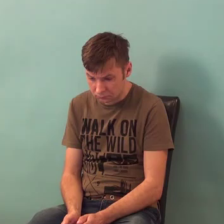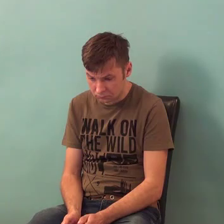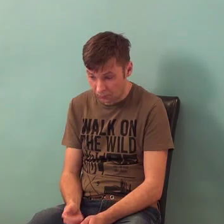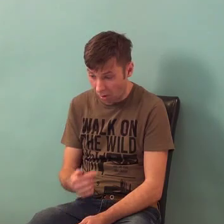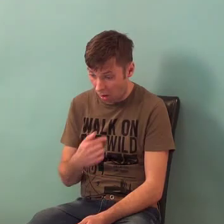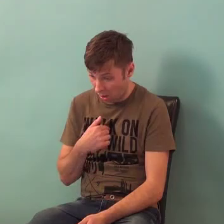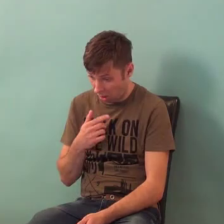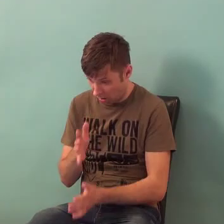Ja mam migać?